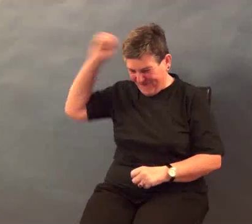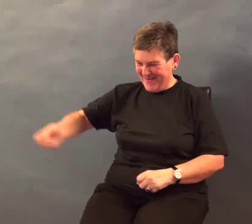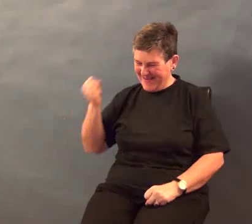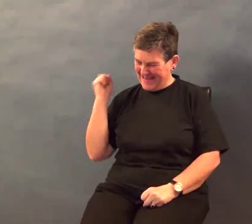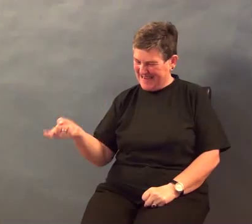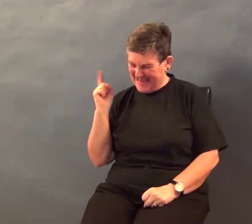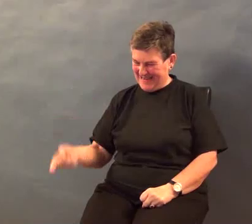Babcia powiedziała: nie wolno.